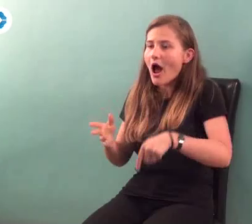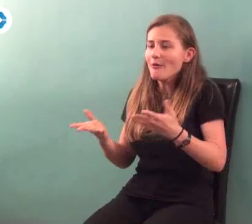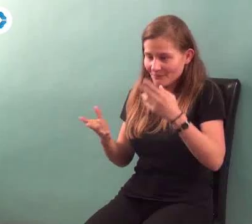Zobaczysz.